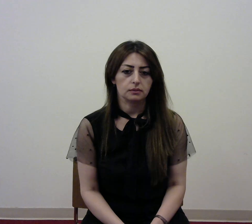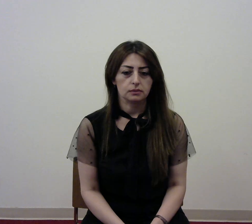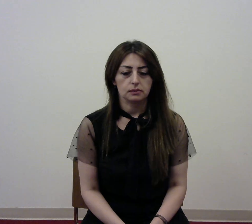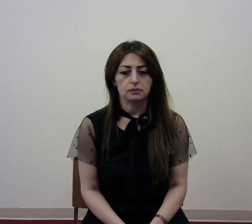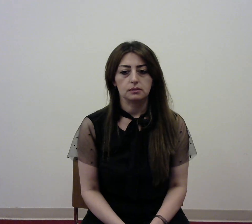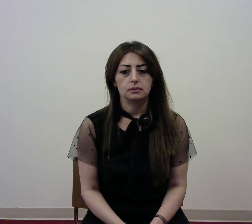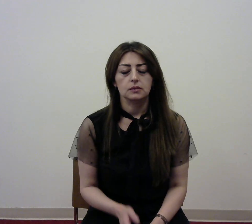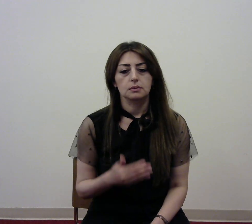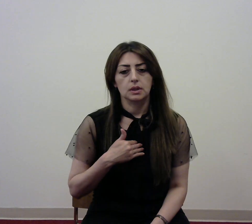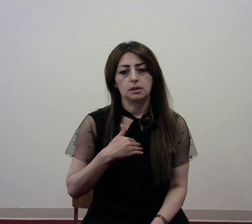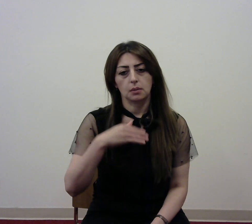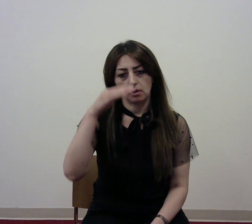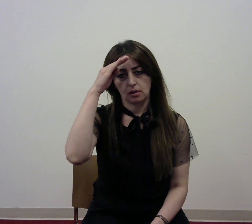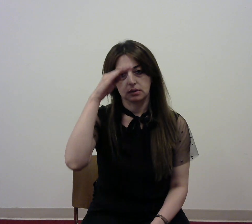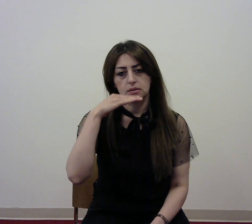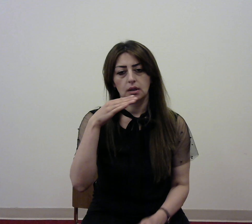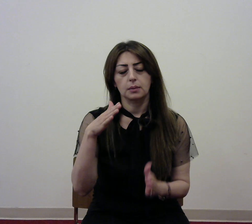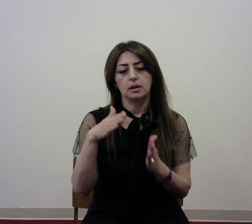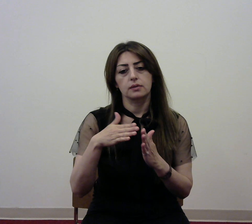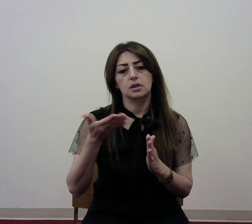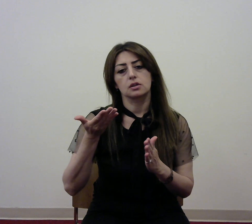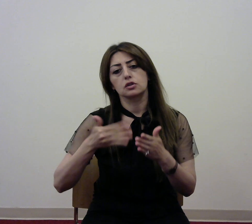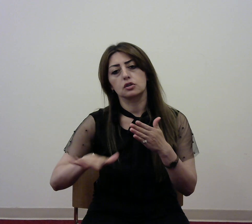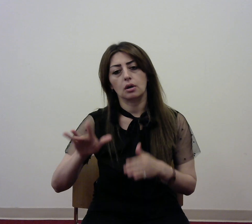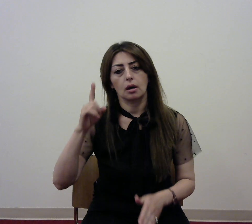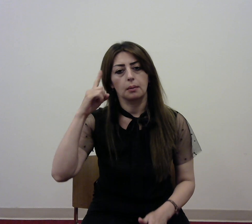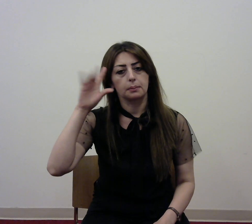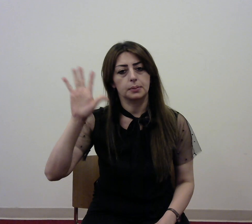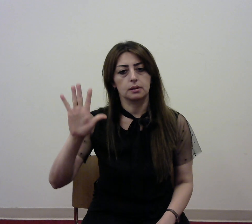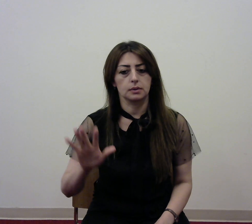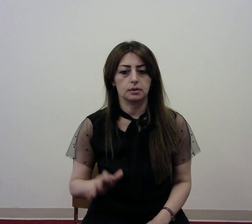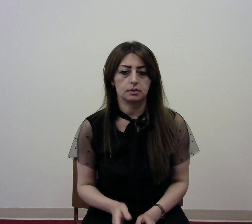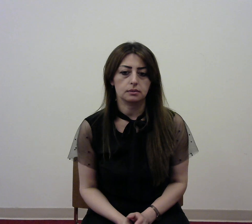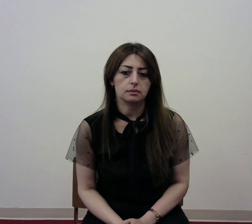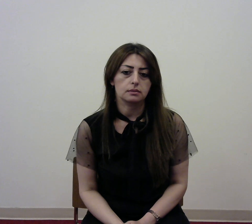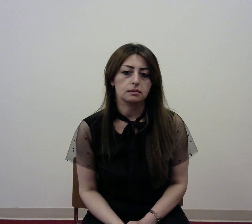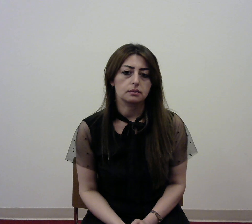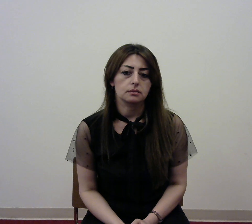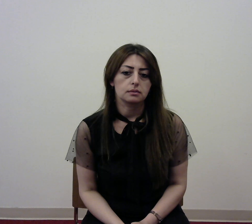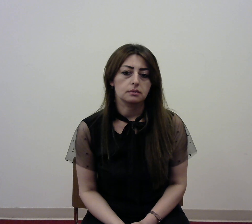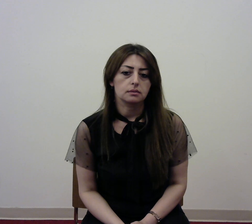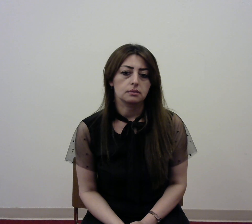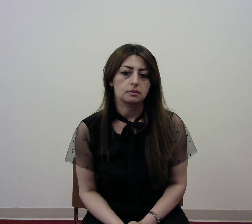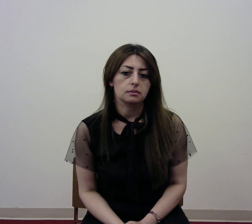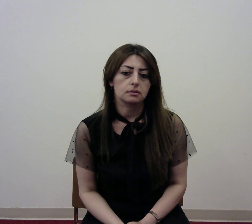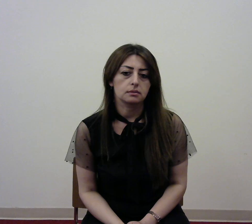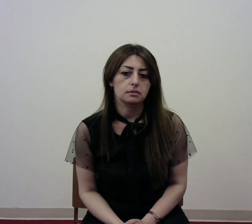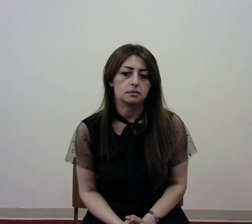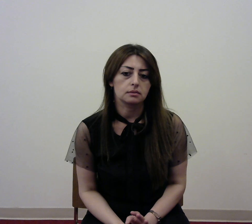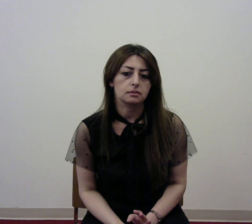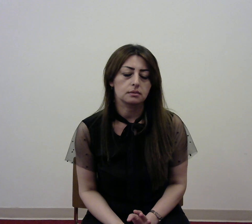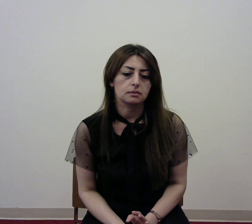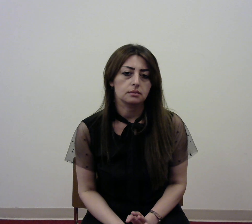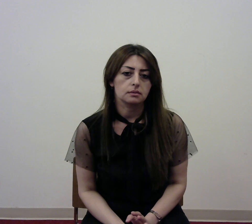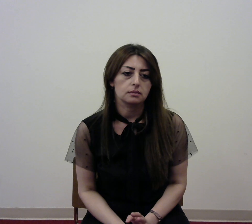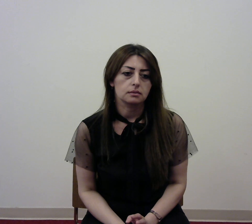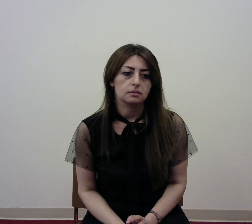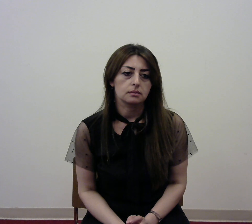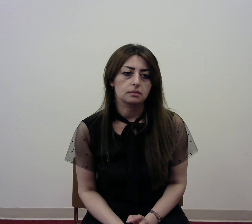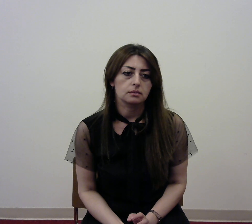Mənim atam evdən çıxa bilmir